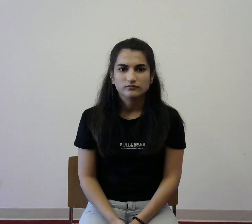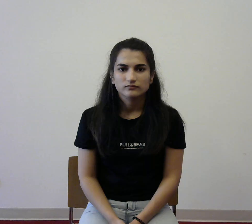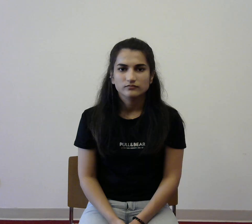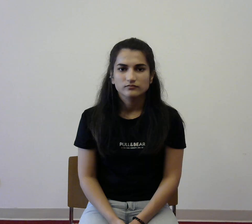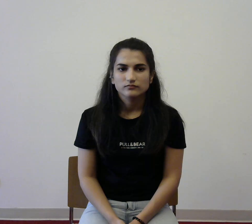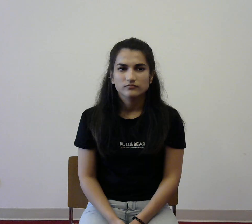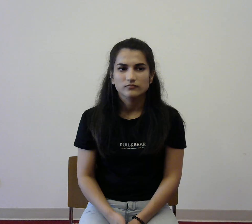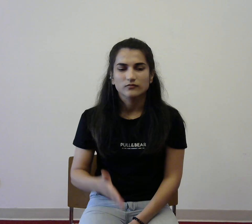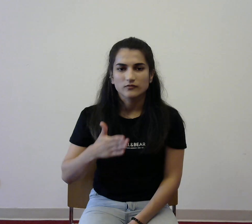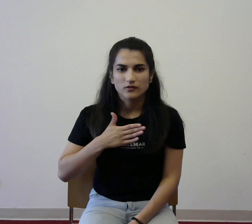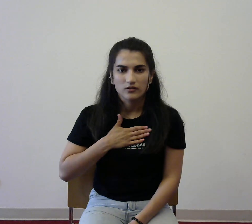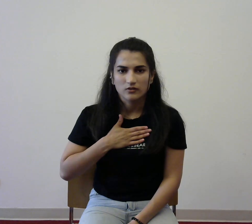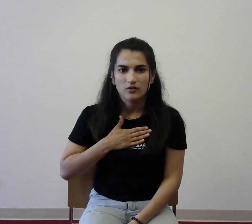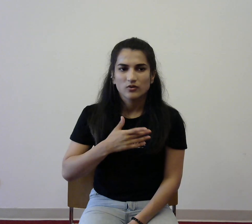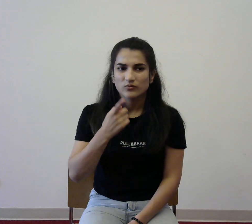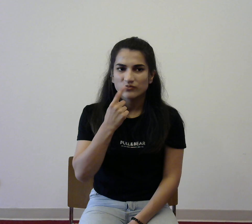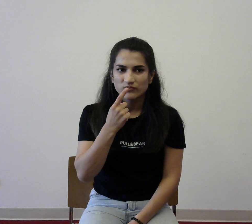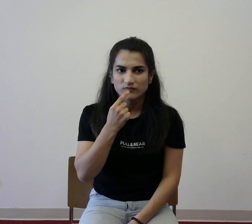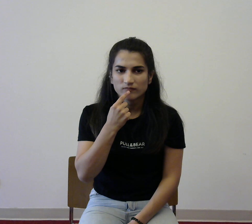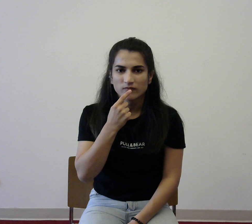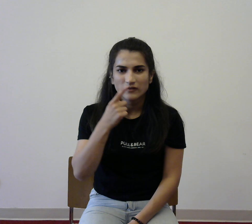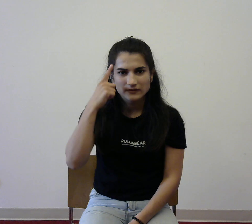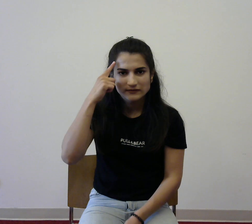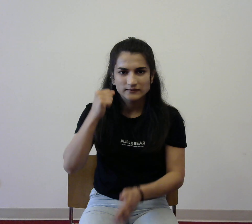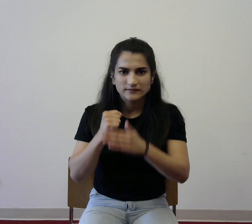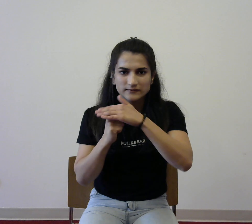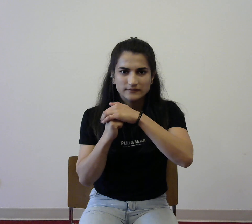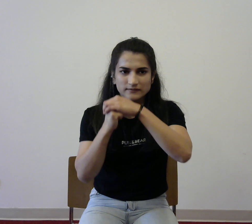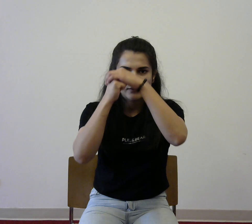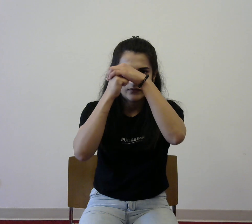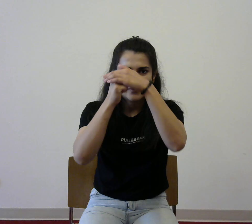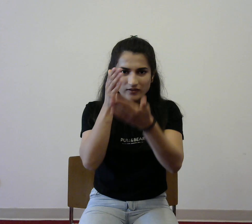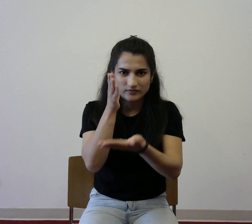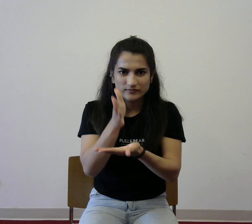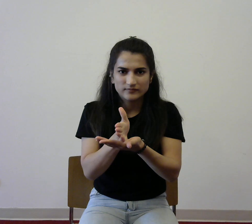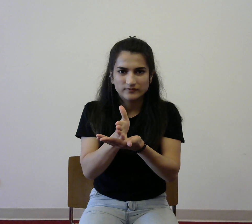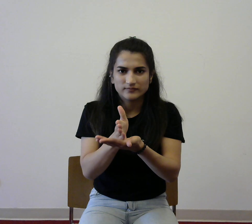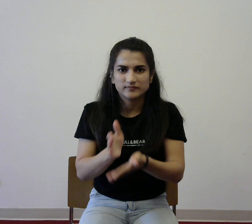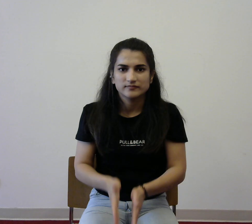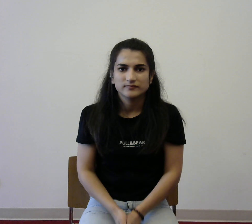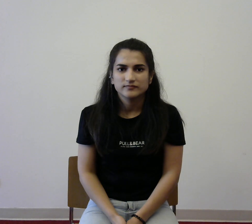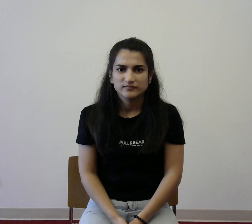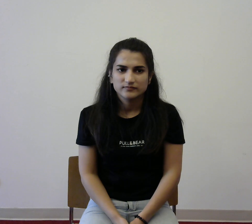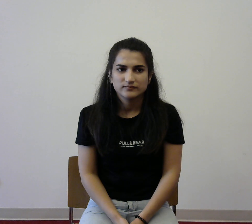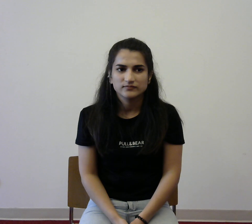Mənim qan təzyiqim var